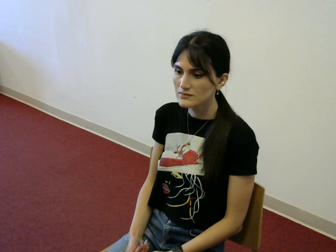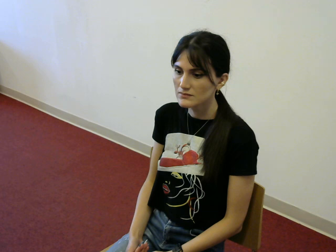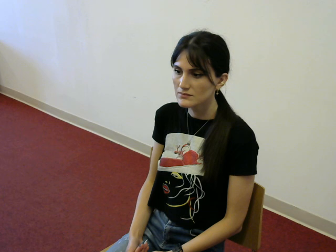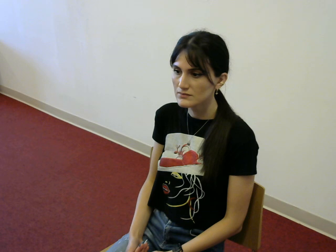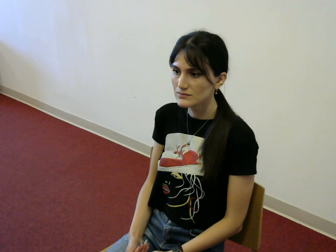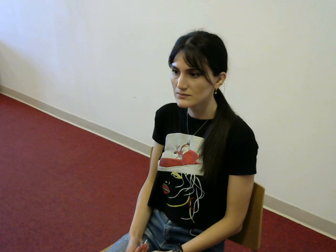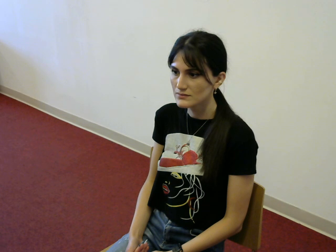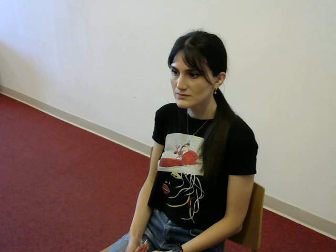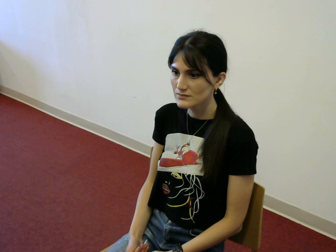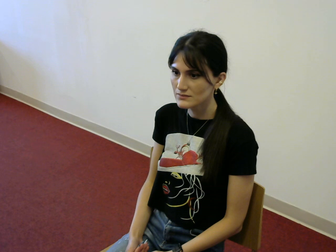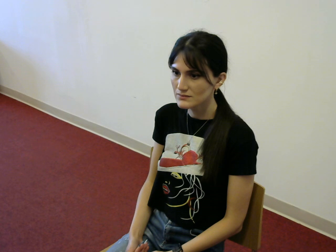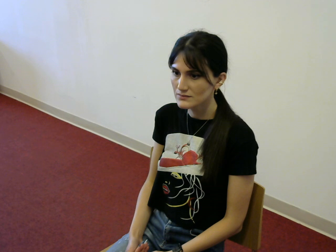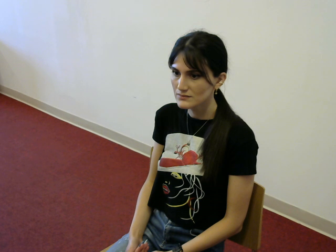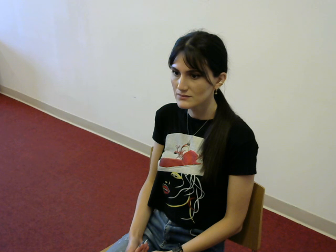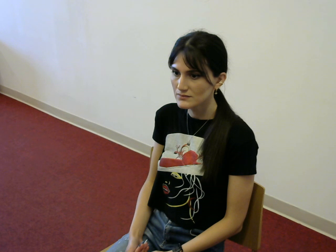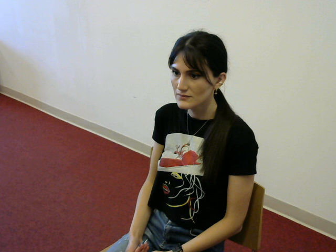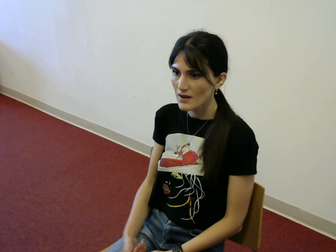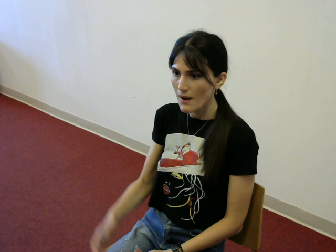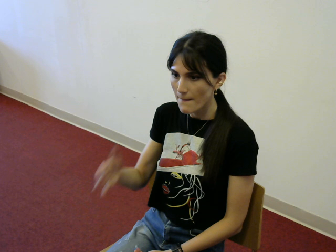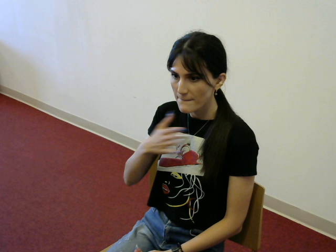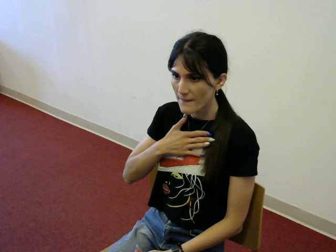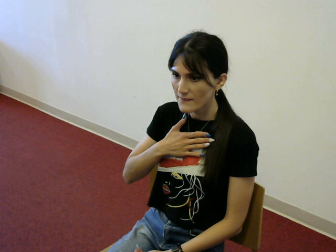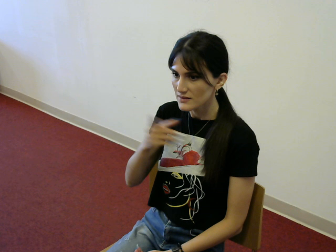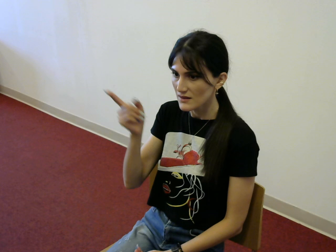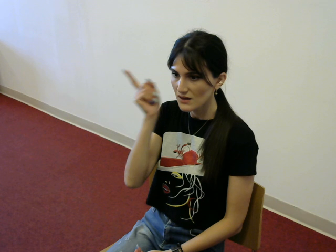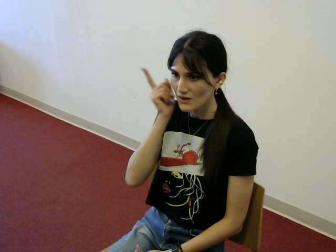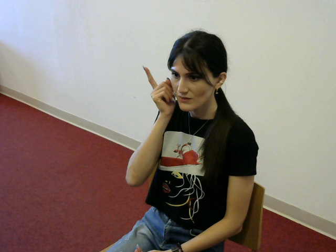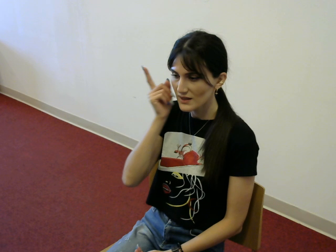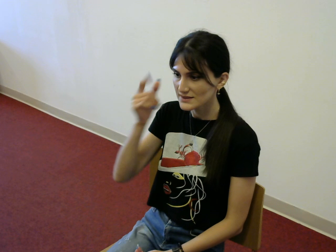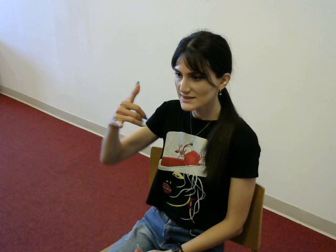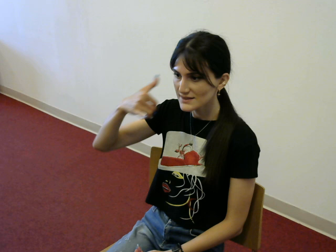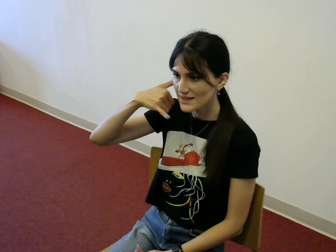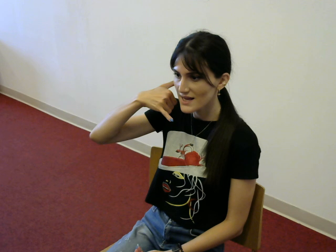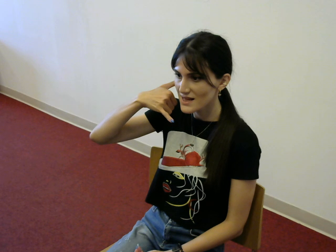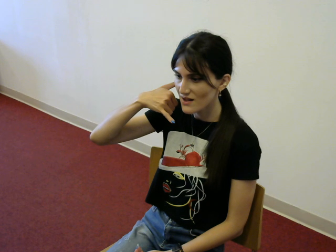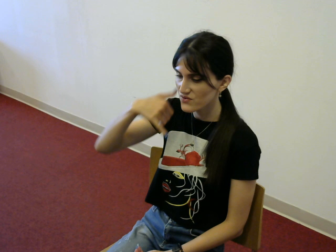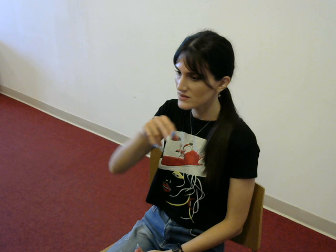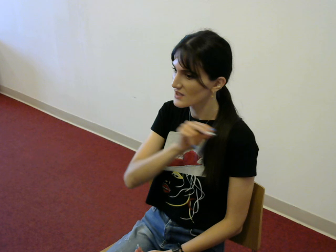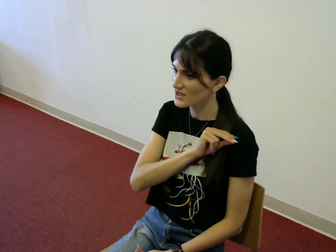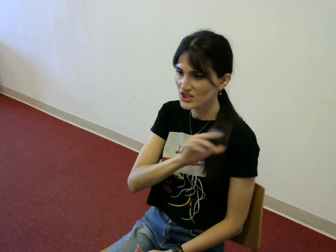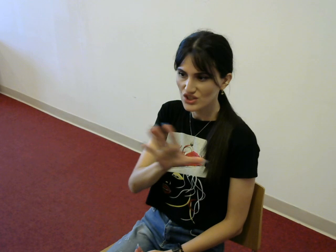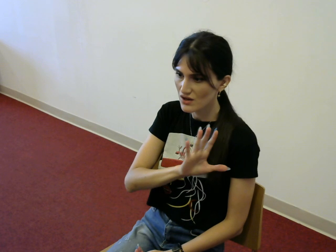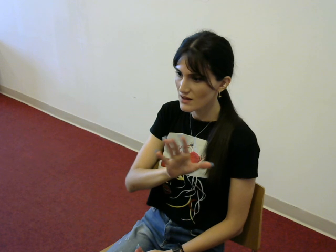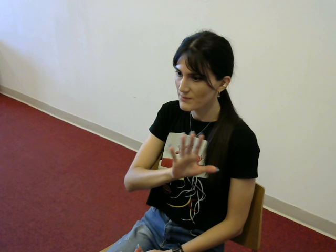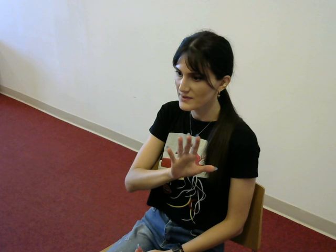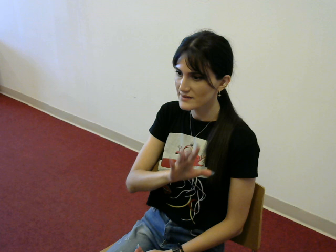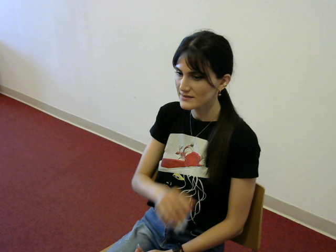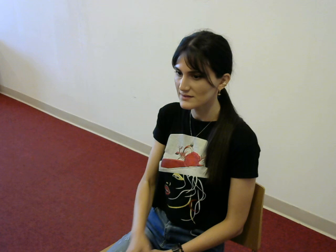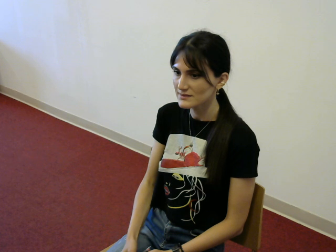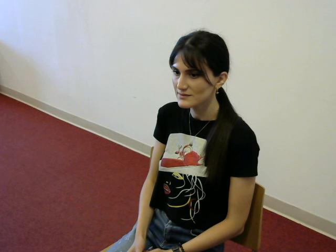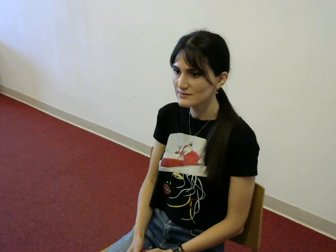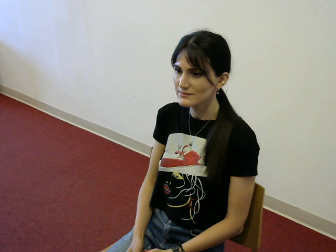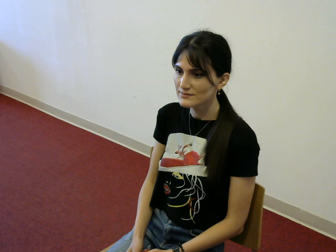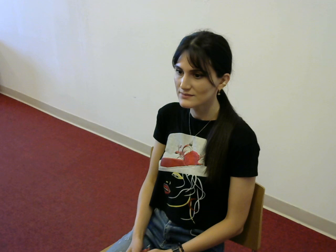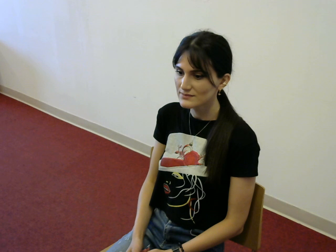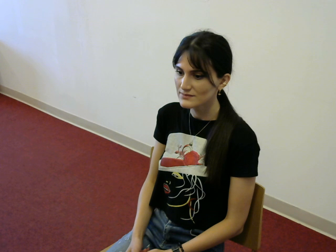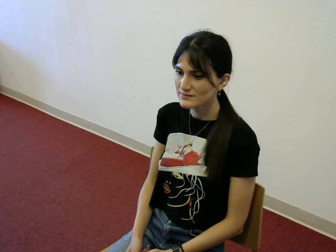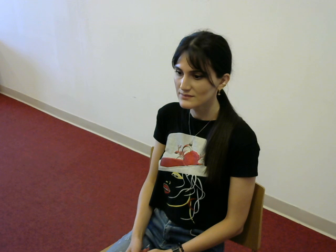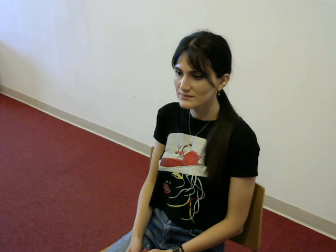Mənim mobil telefonum işləmir